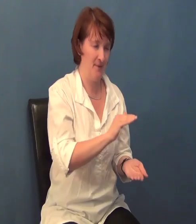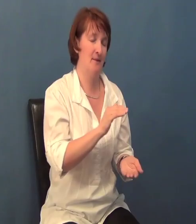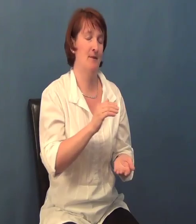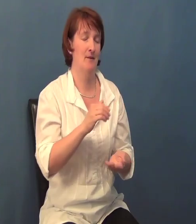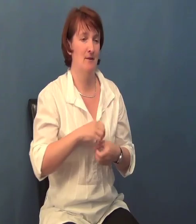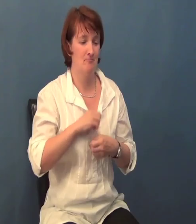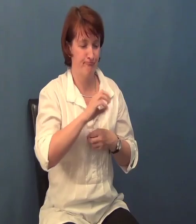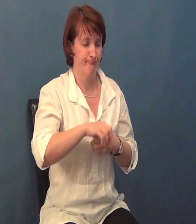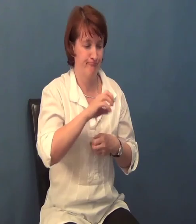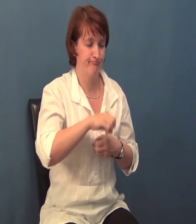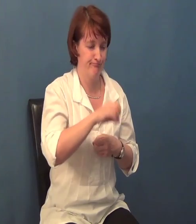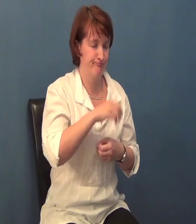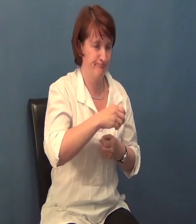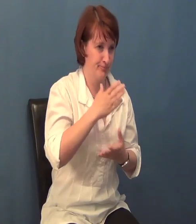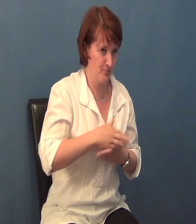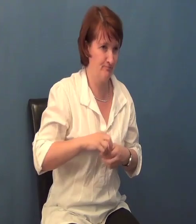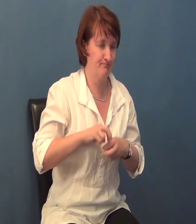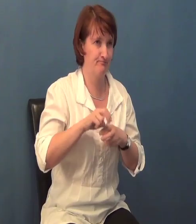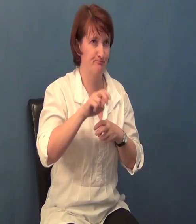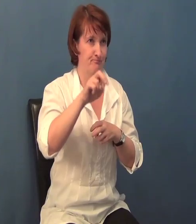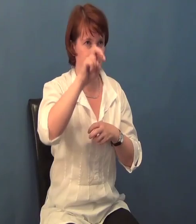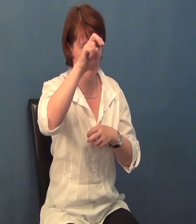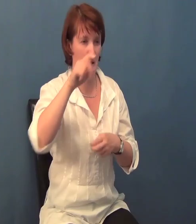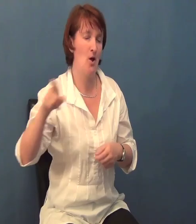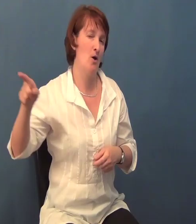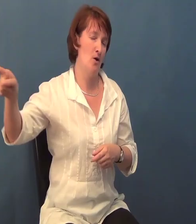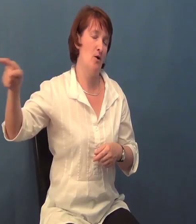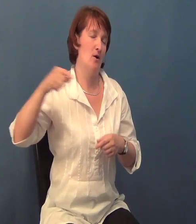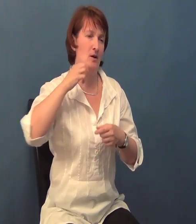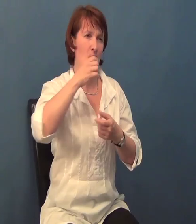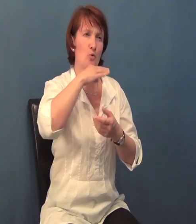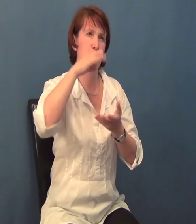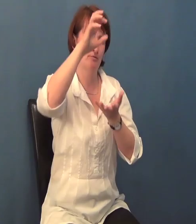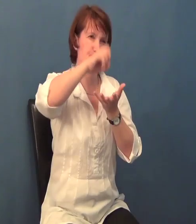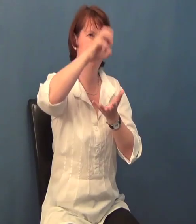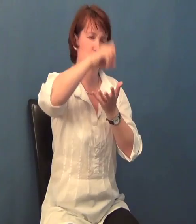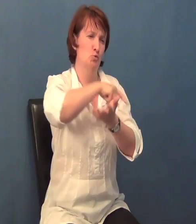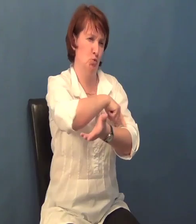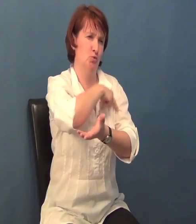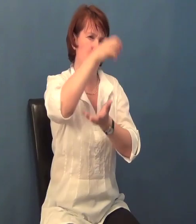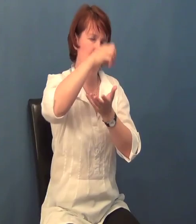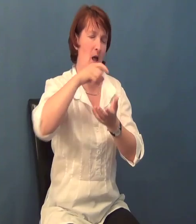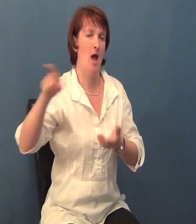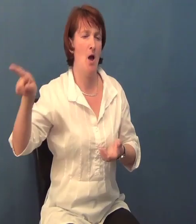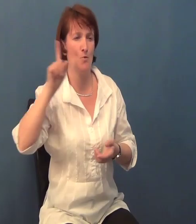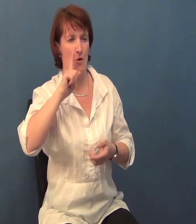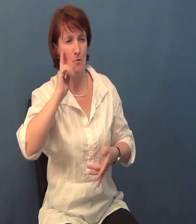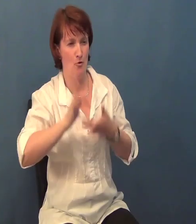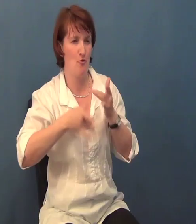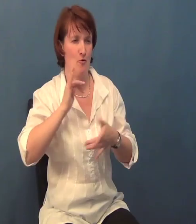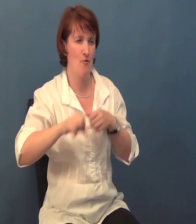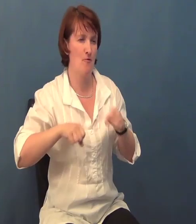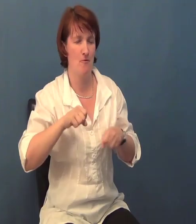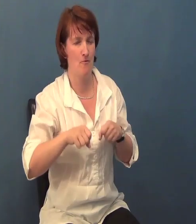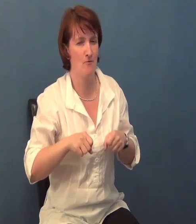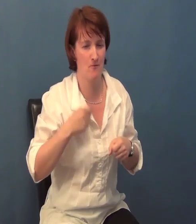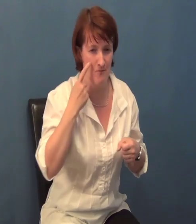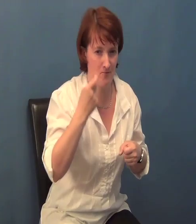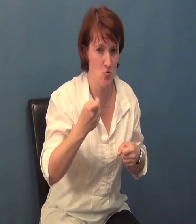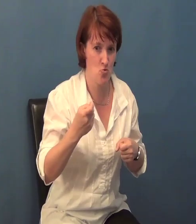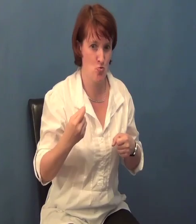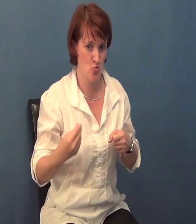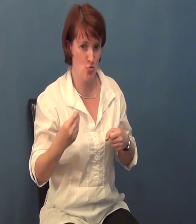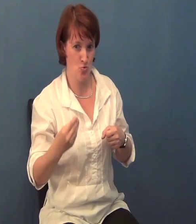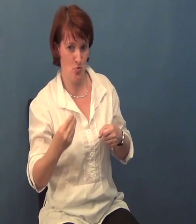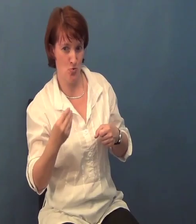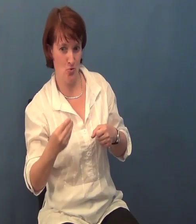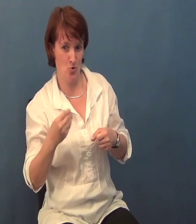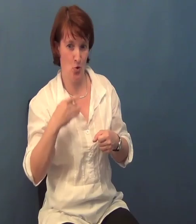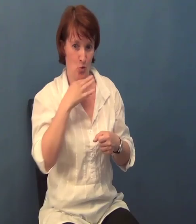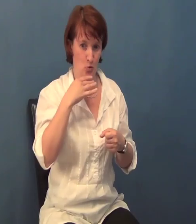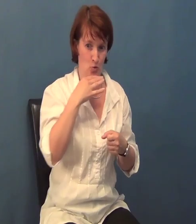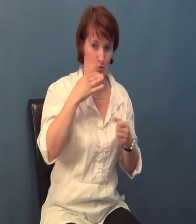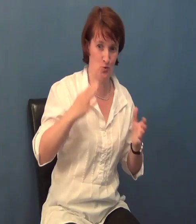Wrzuca gruszki do pojemnika, kończy, znów wchodzi na górę, tam w oddali, on wciąż zbiera owoce, długo zbiera, a tam w oddali jedzie chłopak na rowerze, zatrzymuje się i zauważa pojemniki wypełnione gruszkami, podobają mu się.